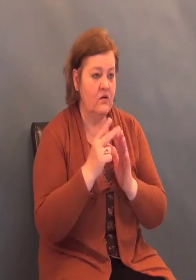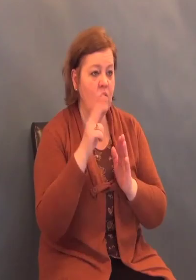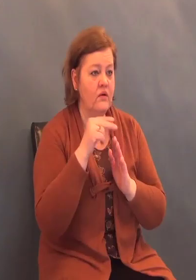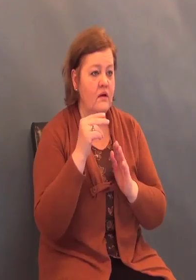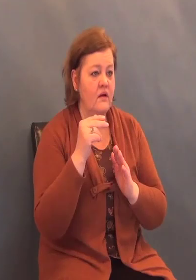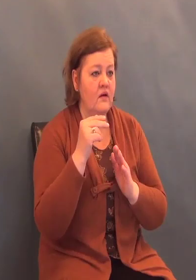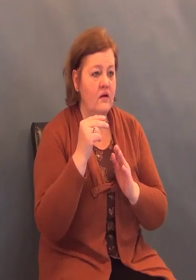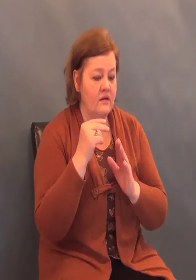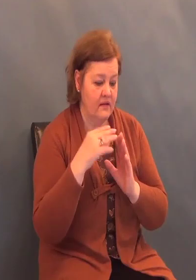Który termin?